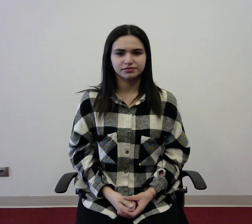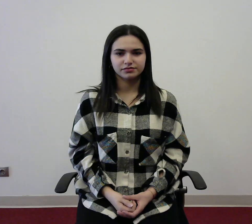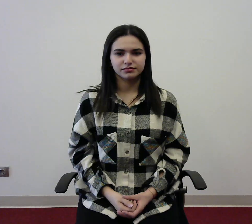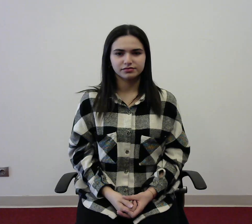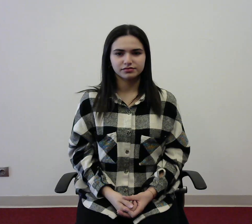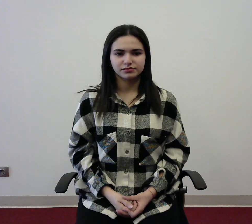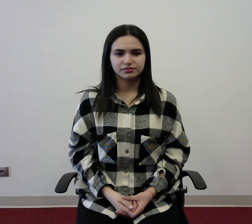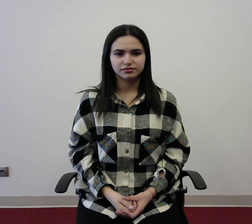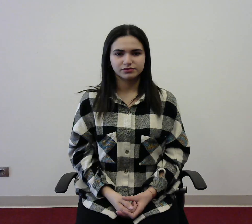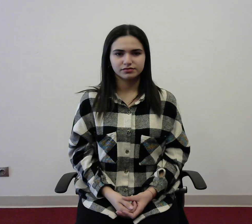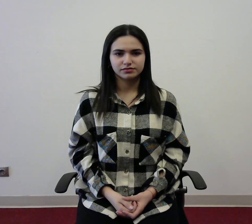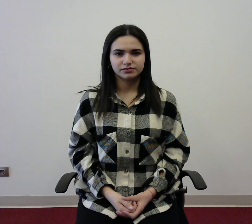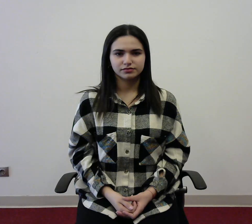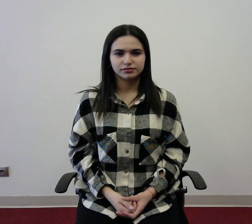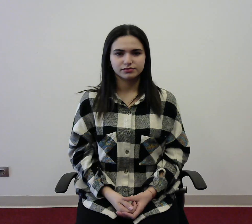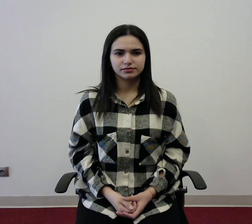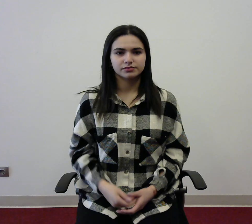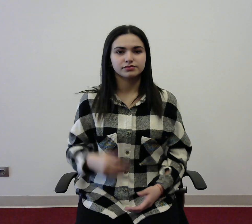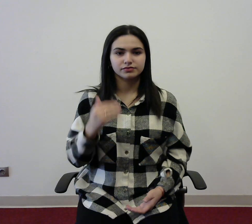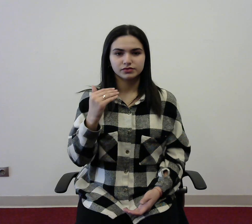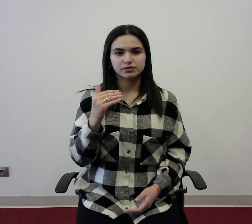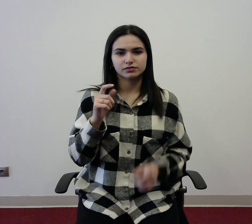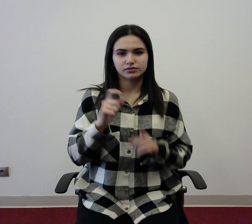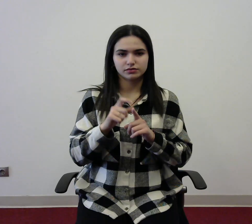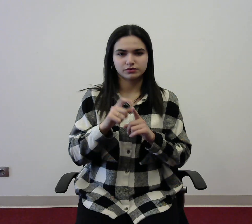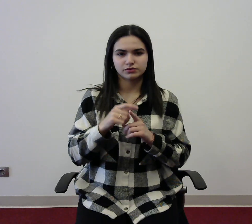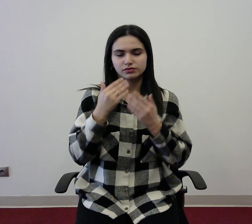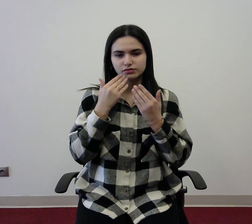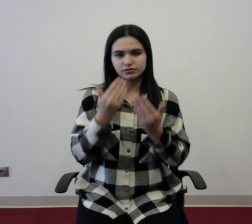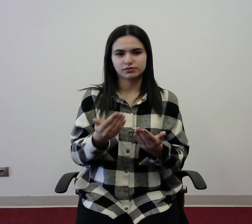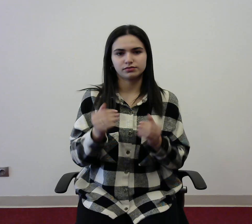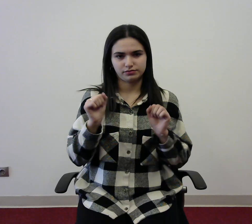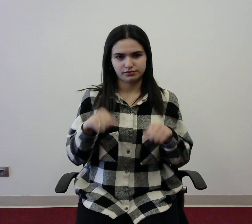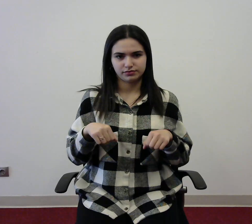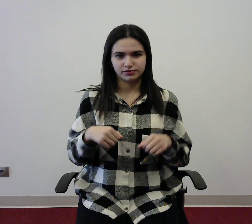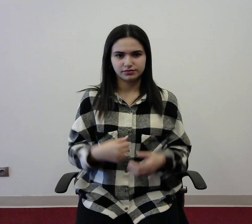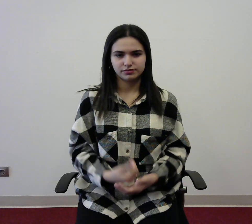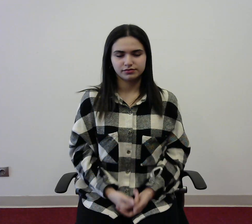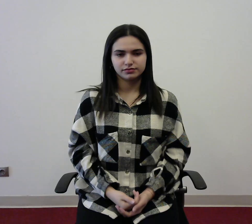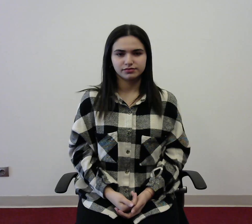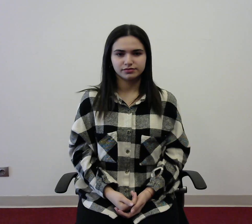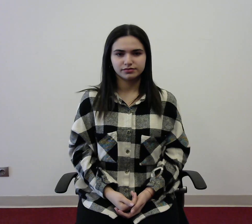Sizdən söz soruşmaq olar?